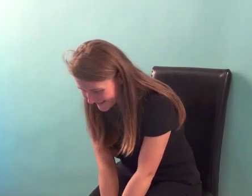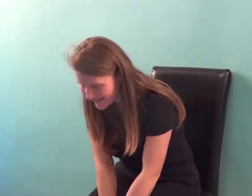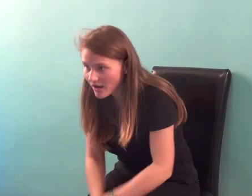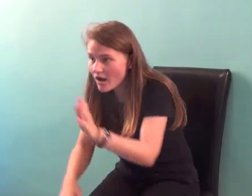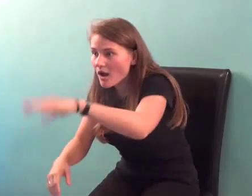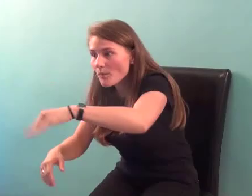Może masz zaproszenie?